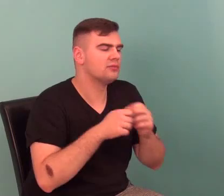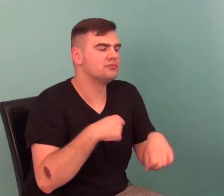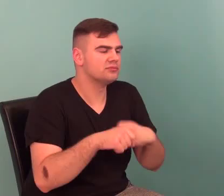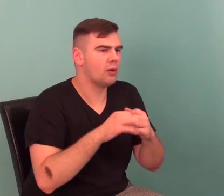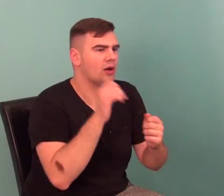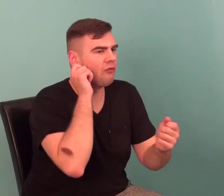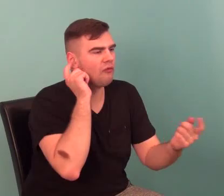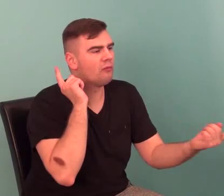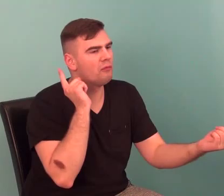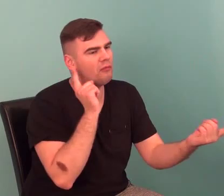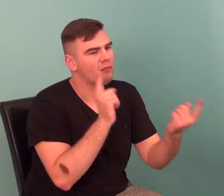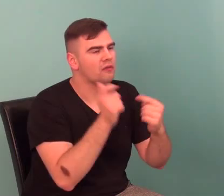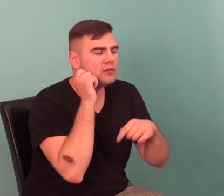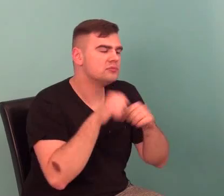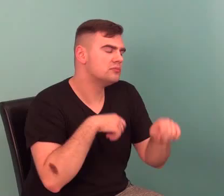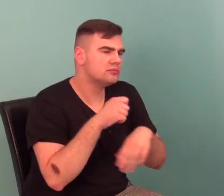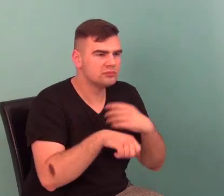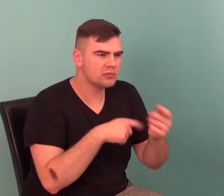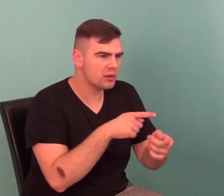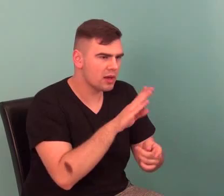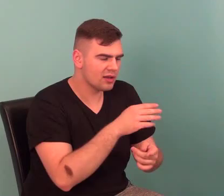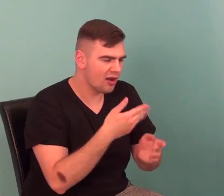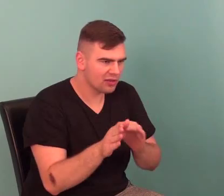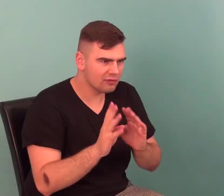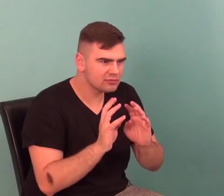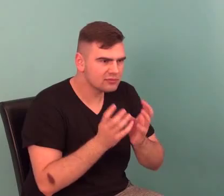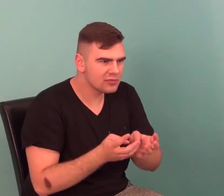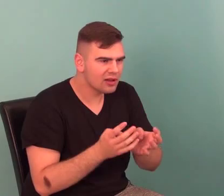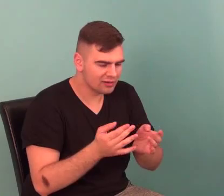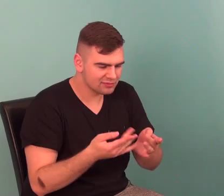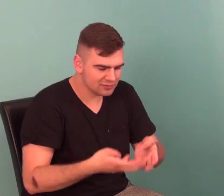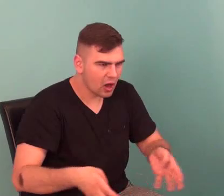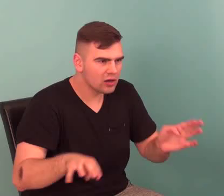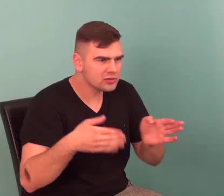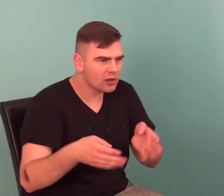Akurat z naprzeciwka nadjeżdża dziewczyna na rowerze, który ma koszyk na przodzie.